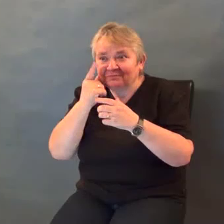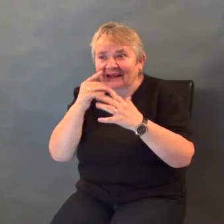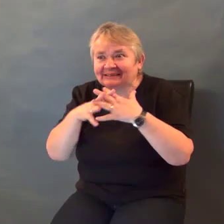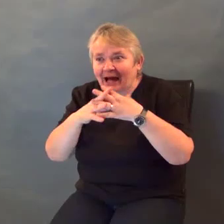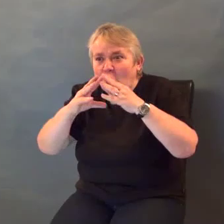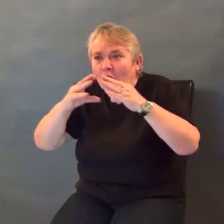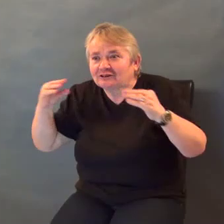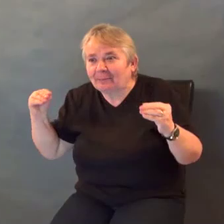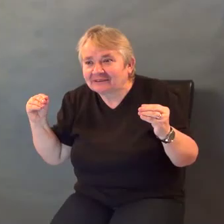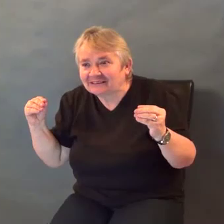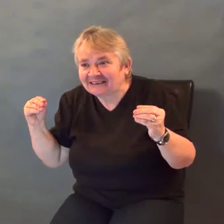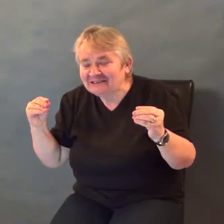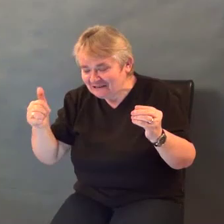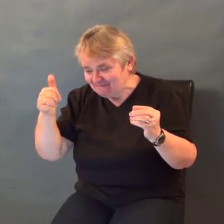Będą smaczne sery - oscypki.